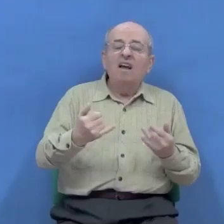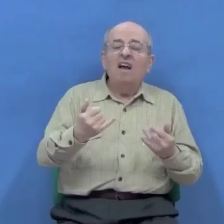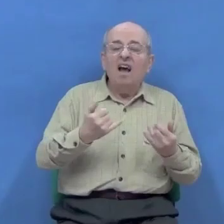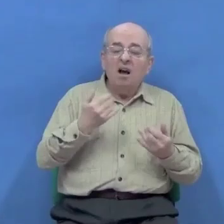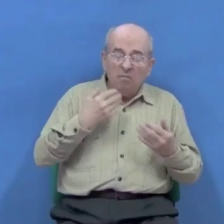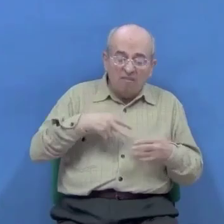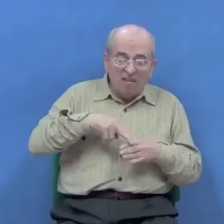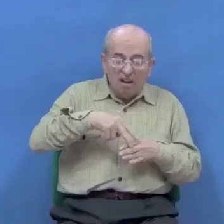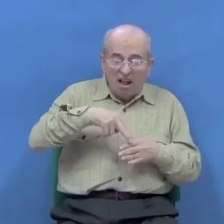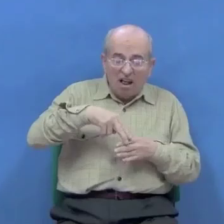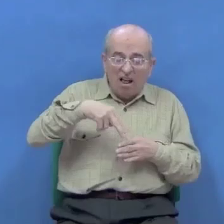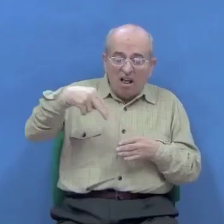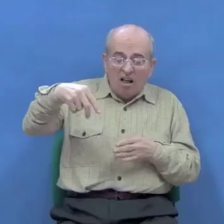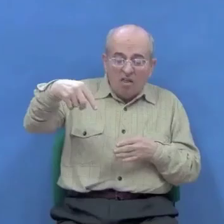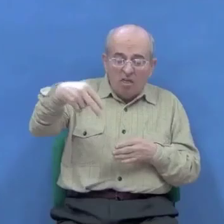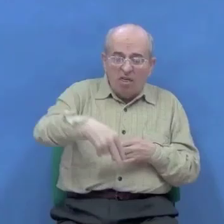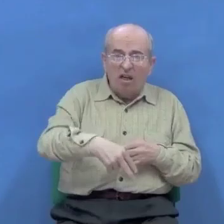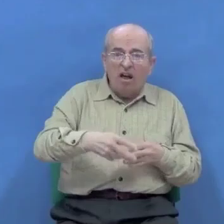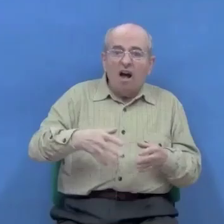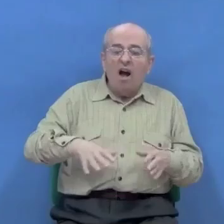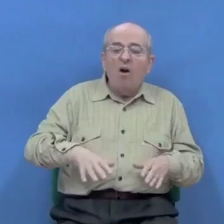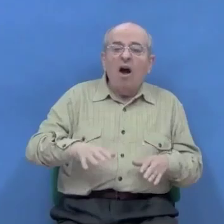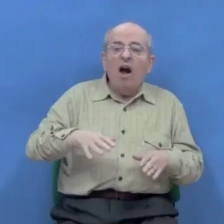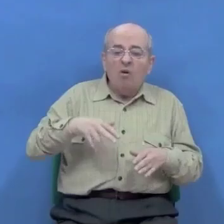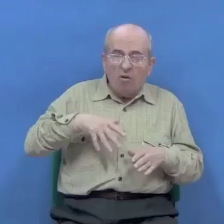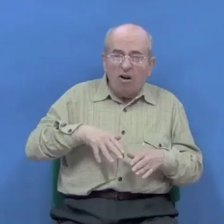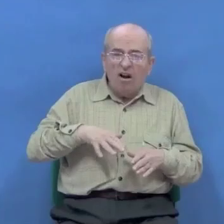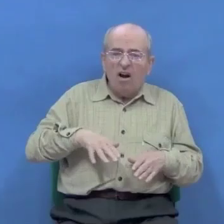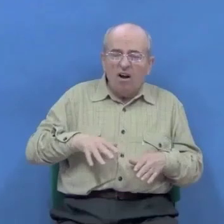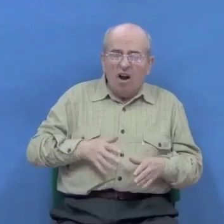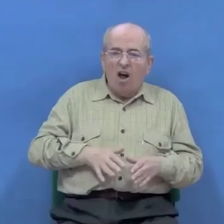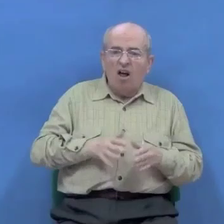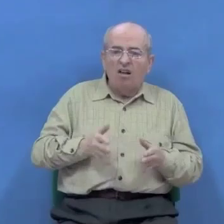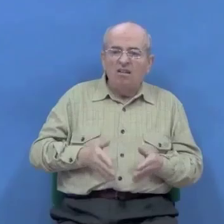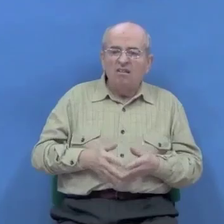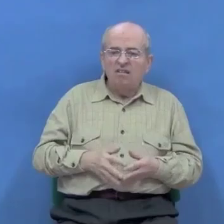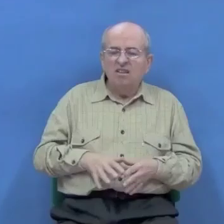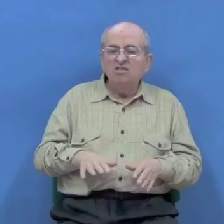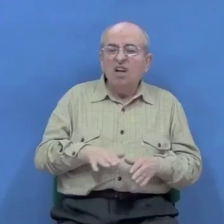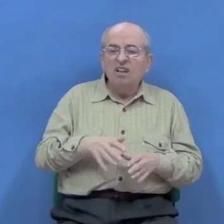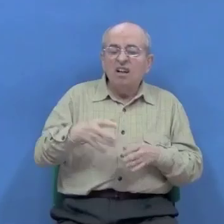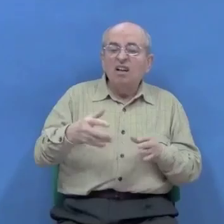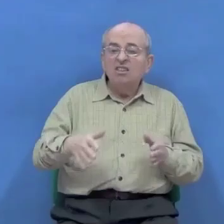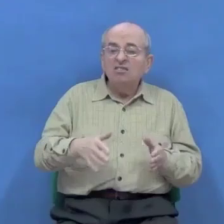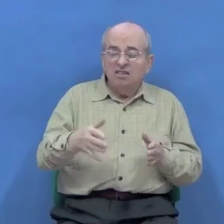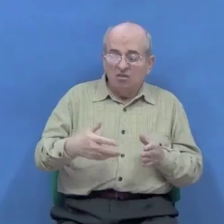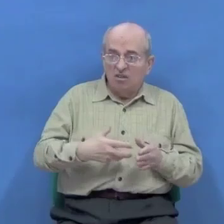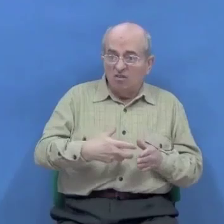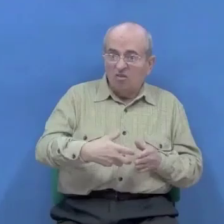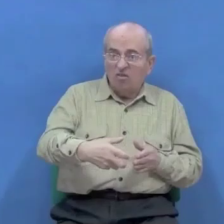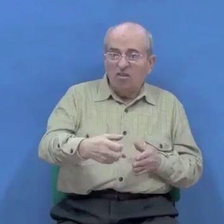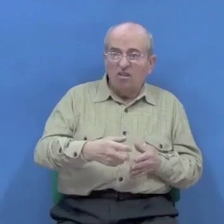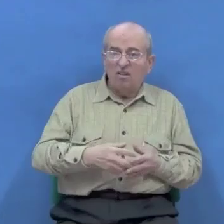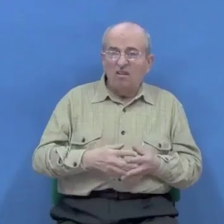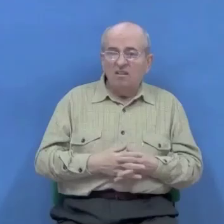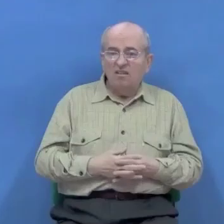Jeżeli ktoś idzie brzegiem rzeki i wpadnie...